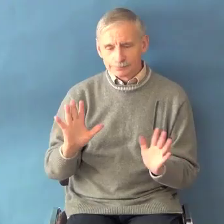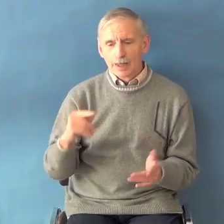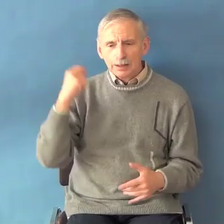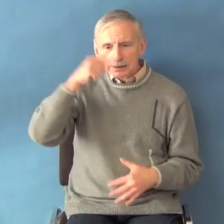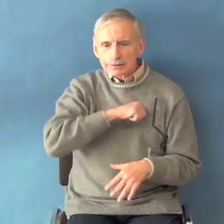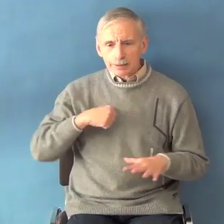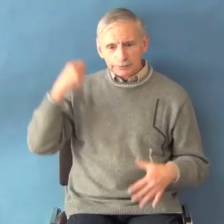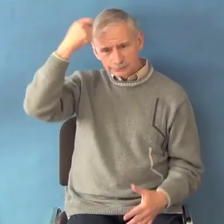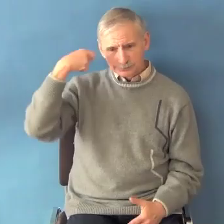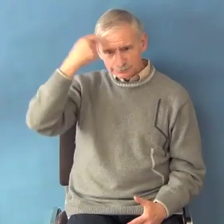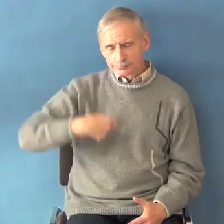Tylko myć się samemu.